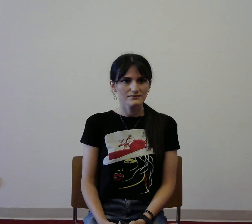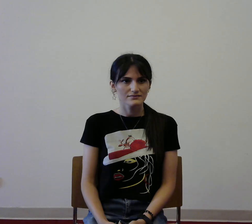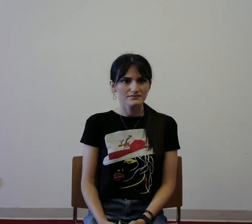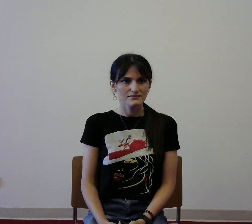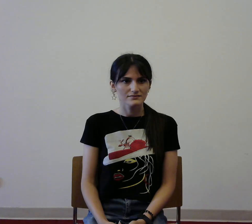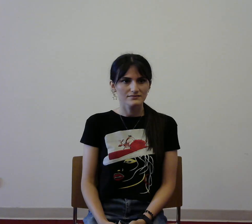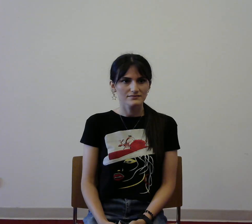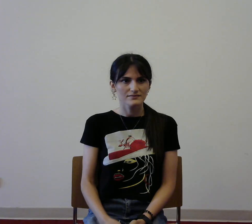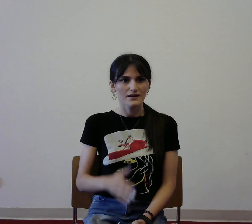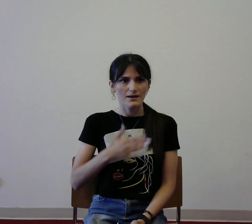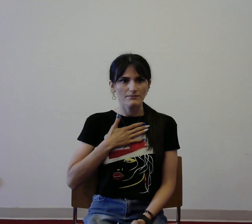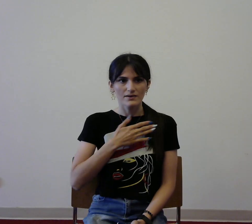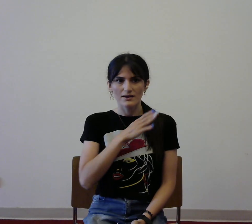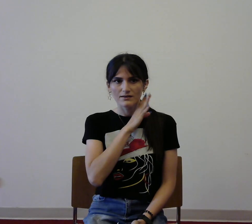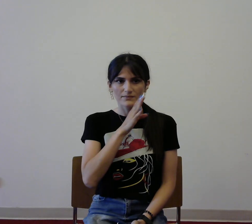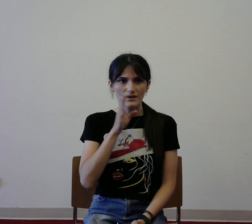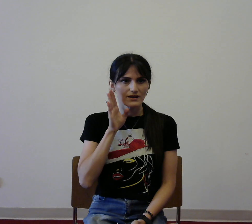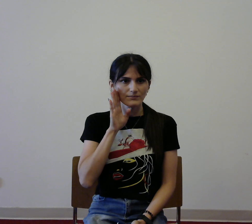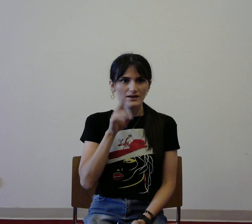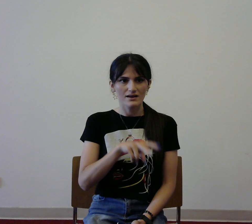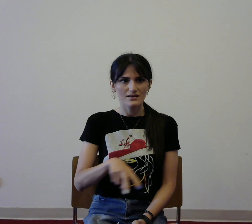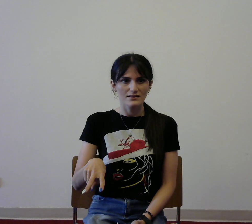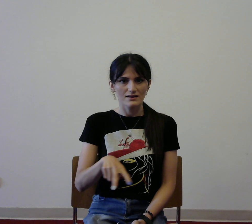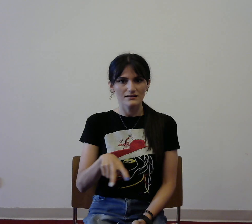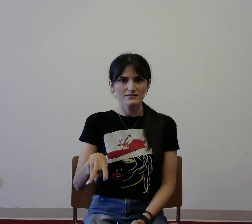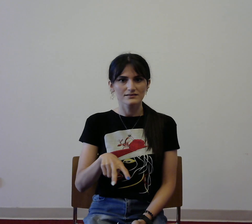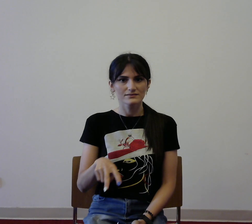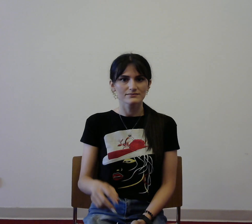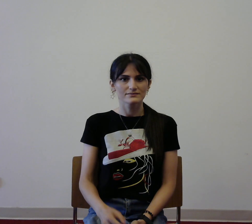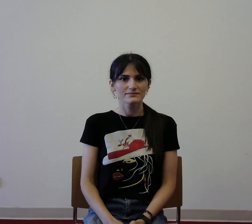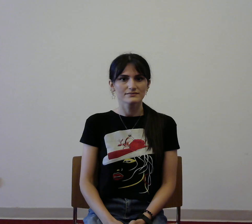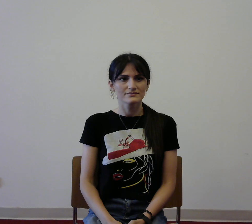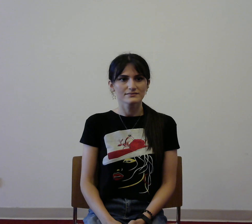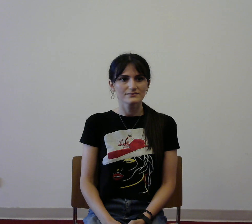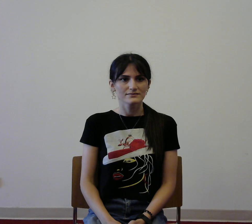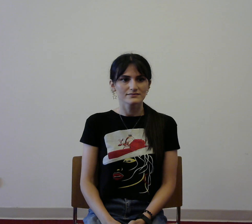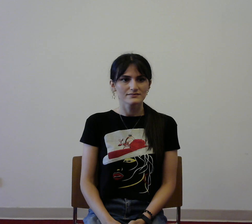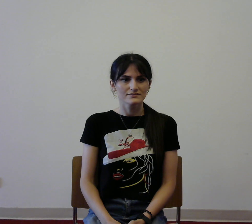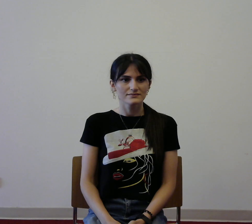Mənim anam Lənkərandandır